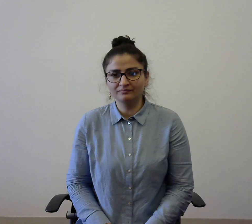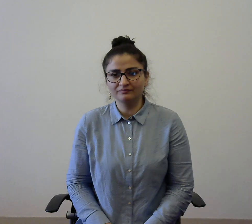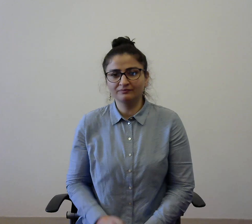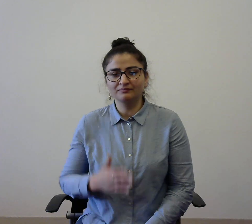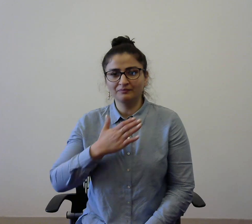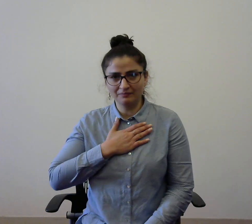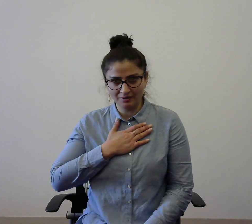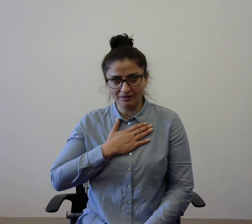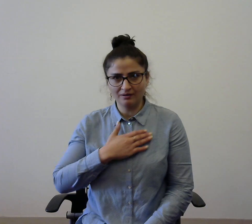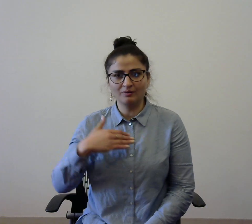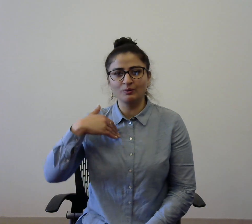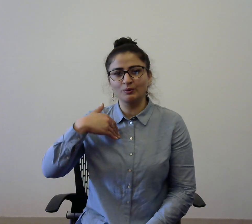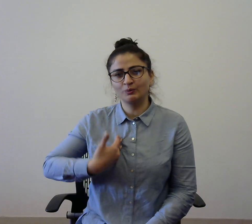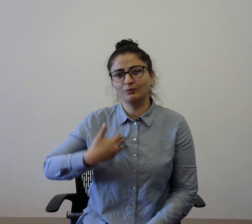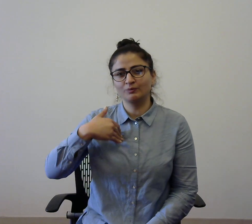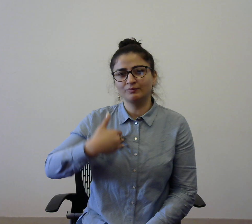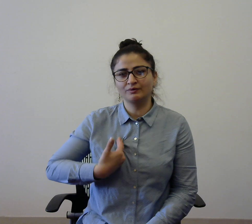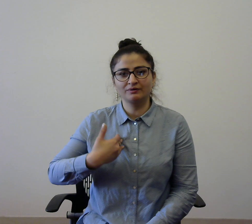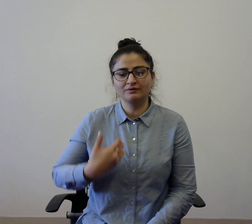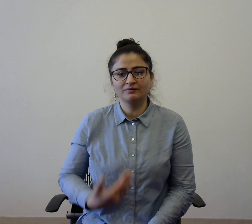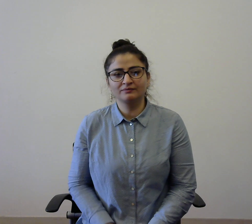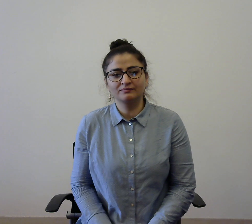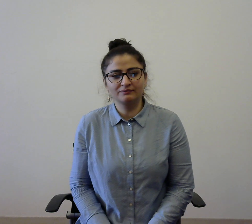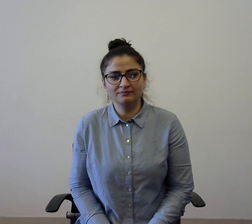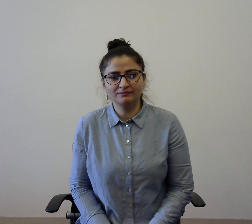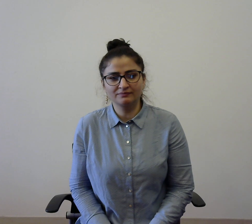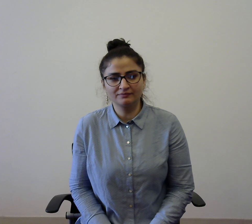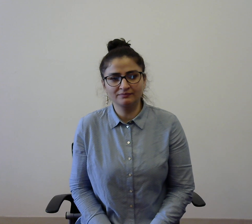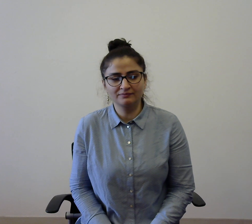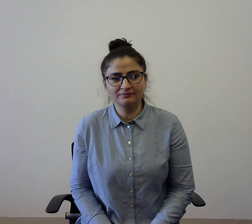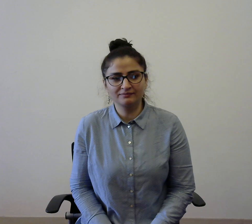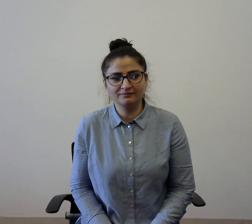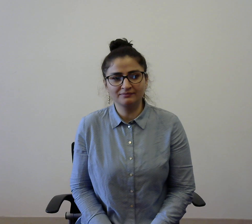Mən subayam